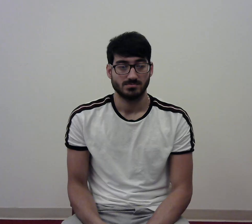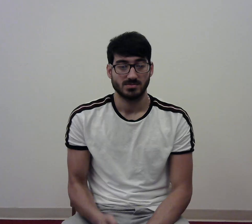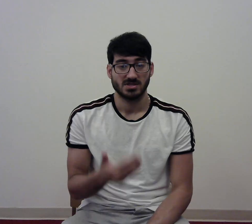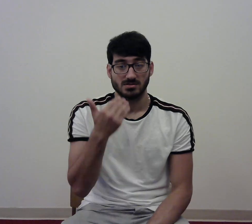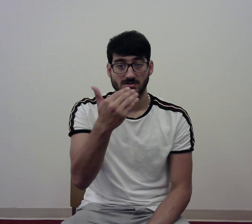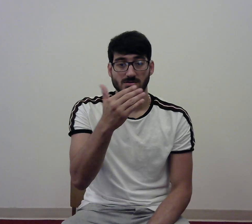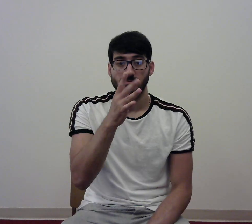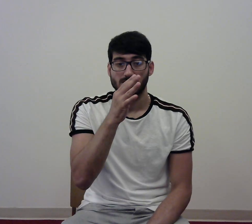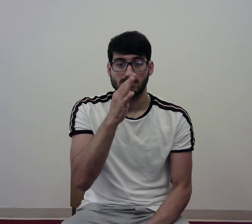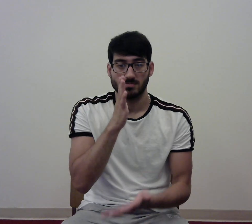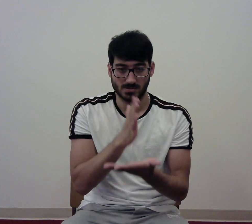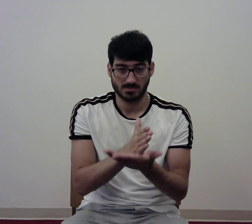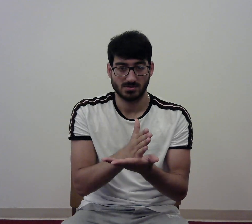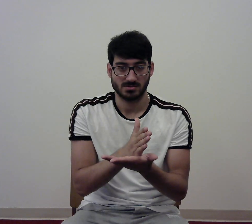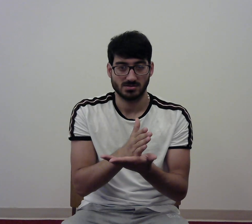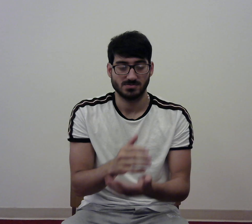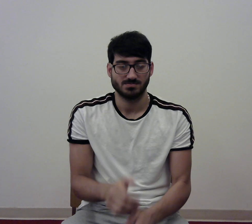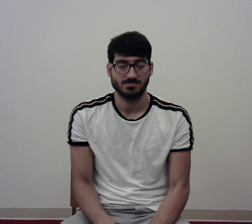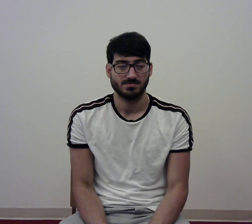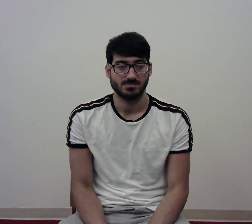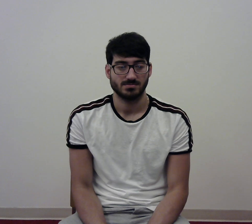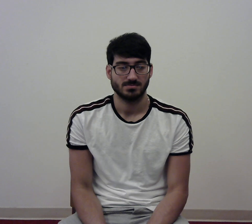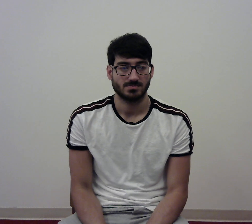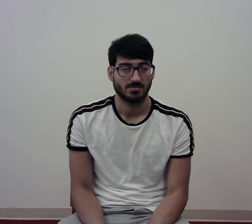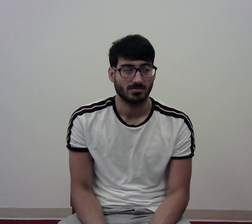Sizin vaxtınız var?